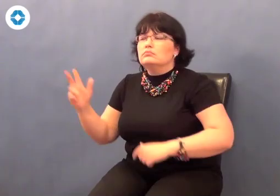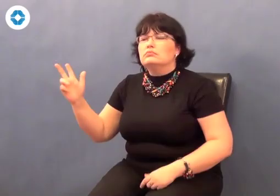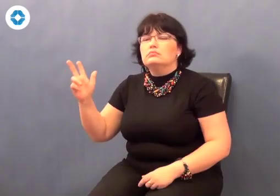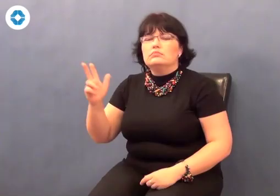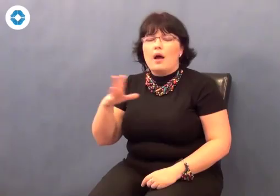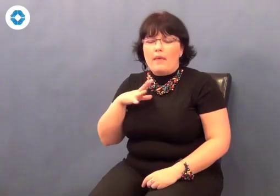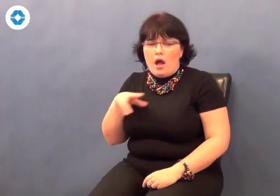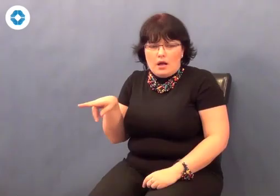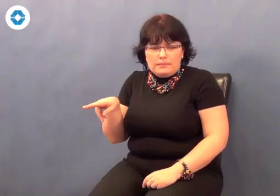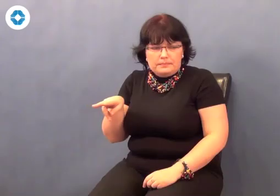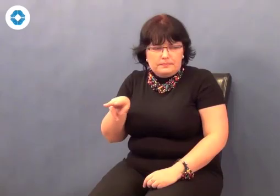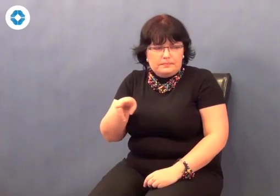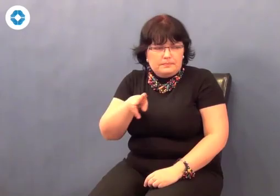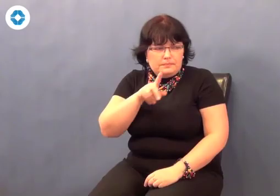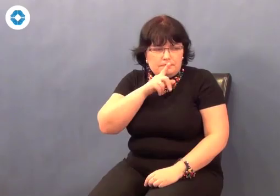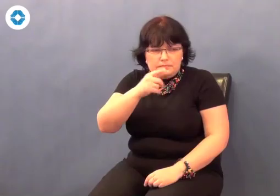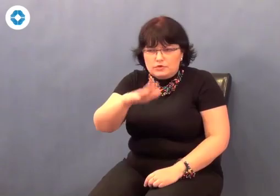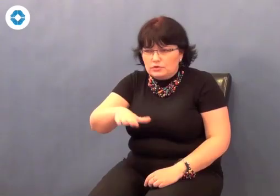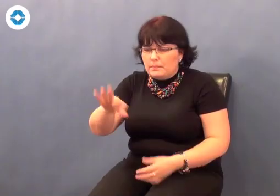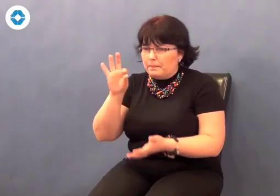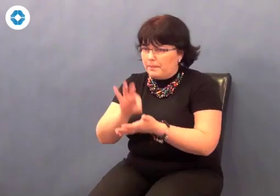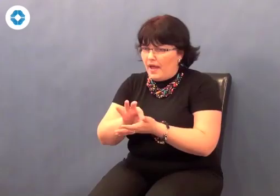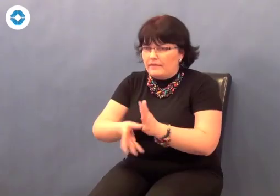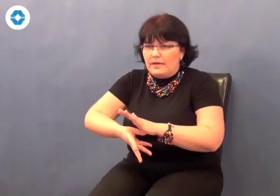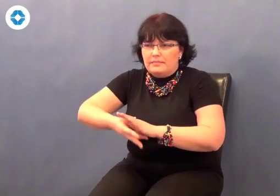A pan patrzy na nich, zamurowało go. Pewnie to dzieci ukradły.